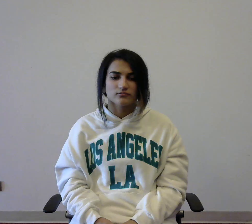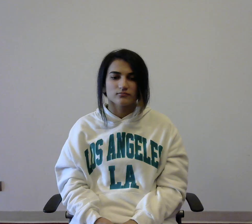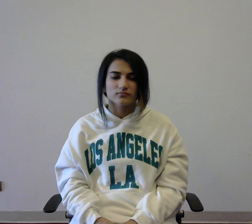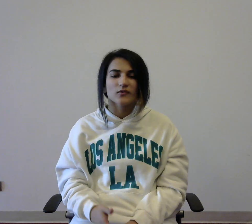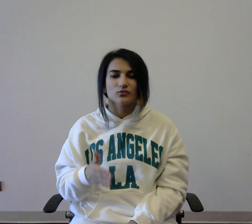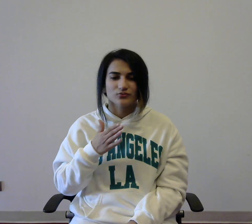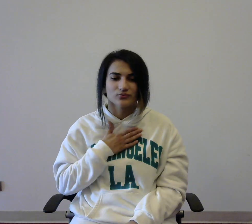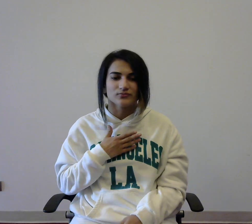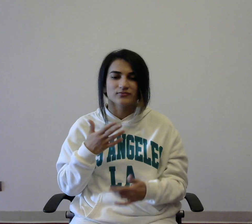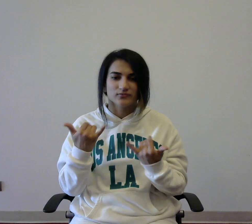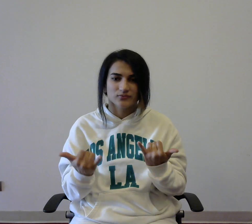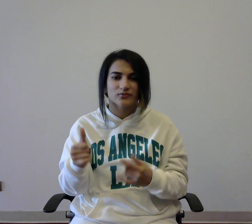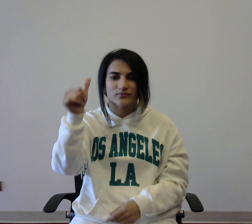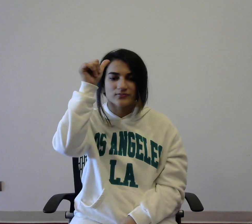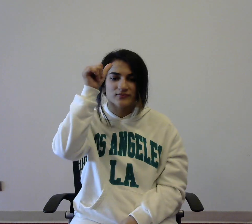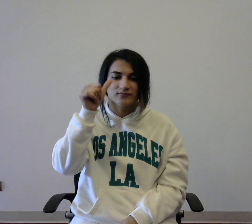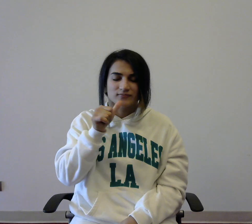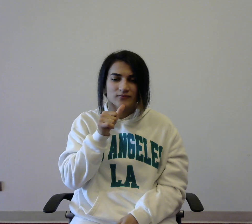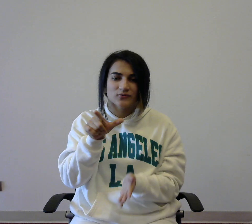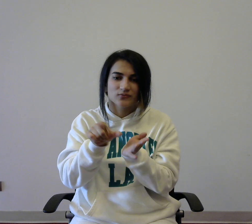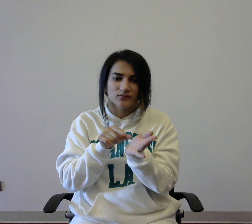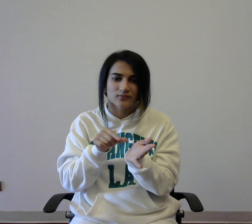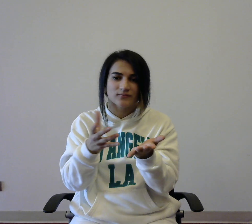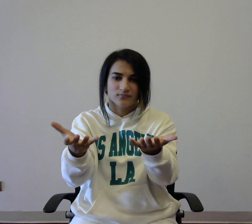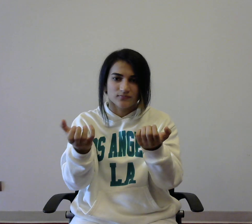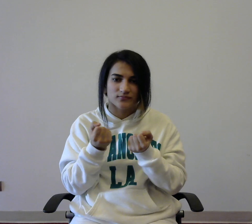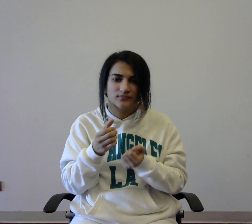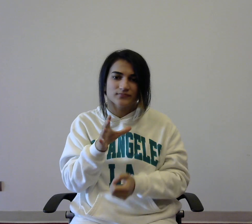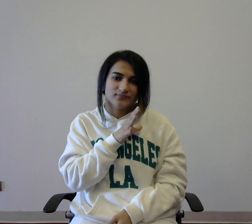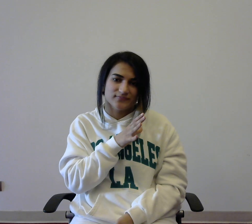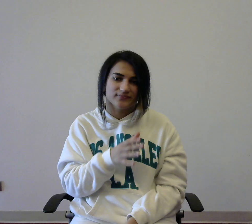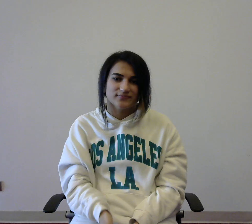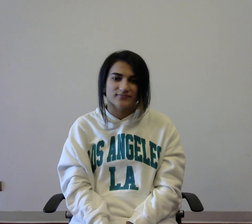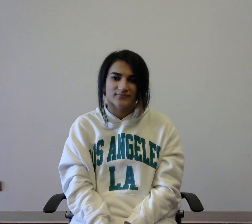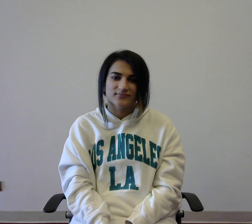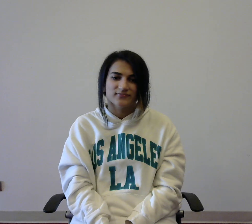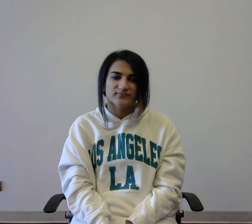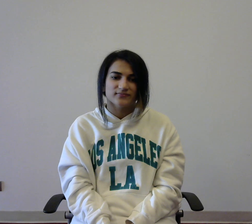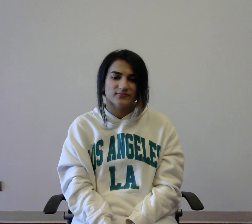Mən bu ay pensiya almamışam